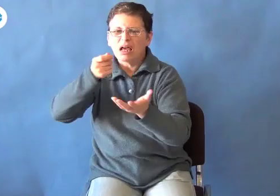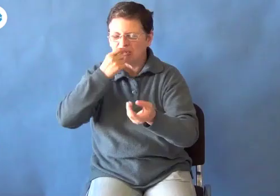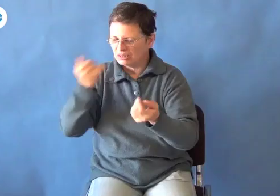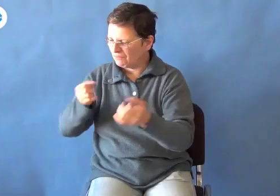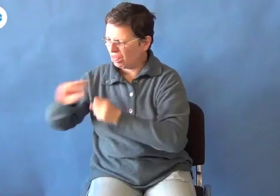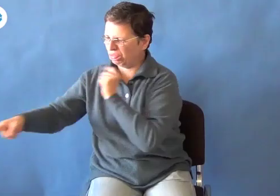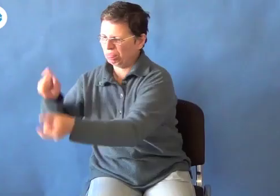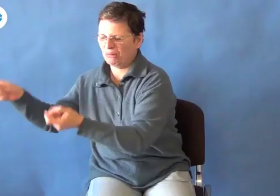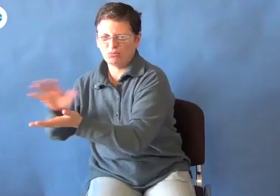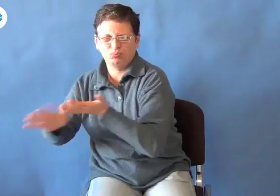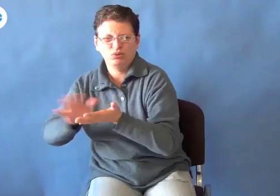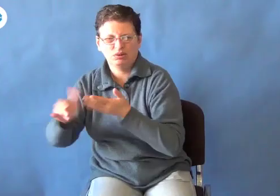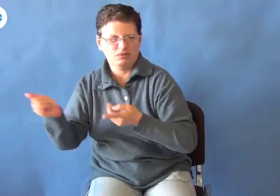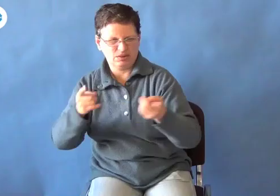Po jedzeniu są zawsze odpadki.